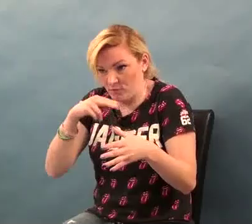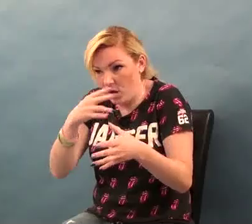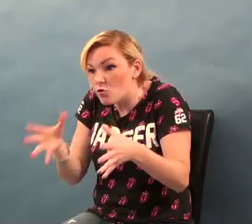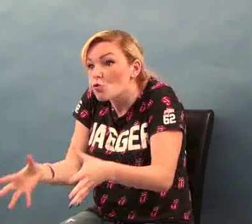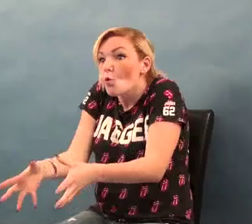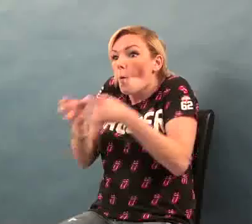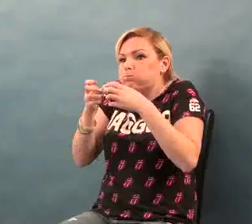Ryba wciągnęła wodę.